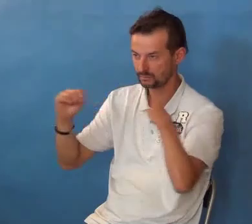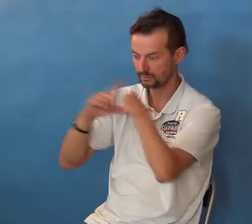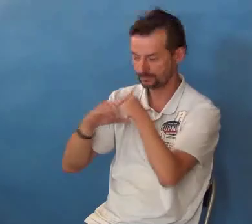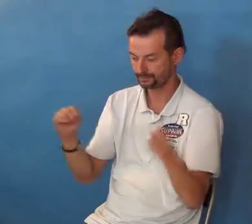Trójkąt.